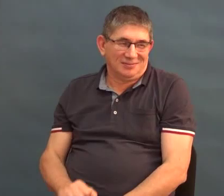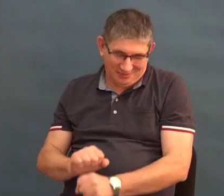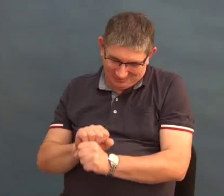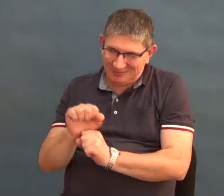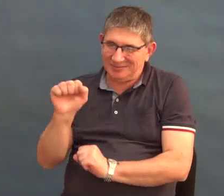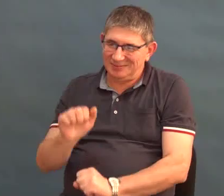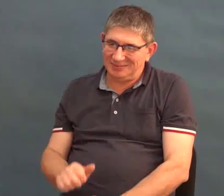Jest.